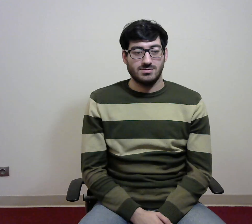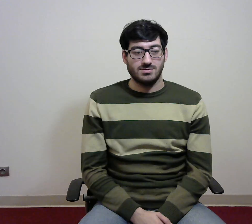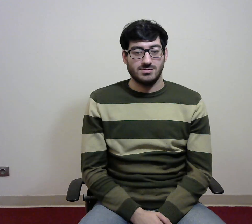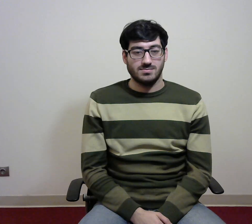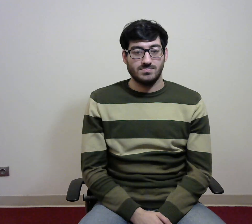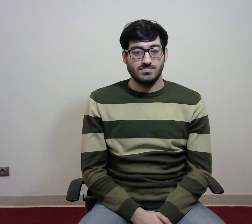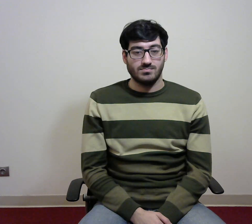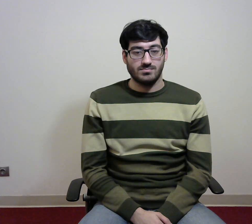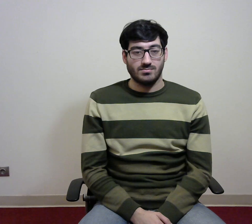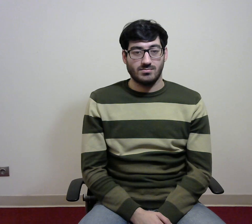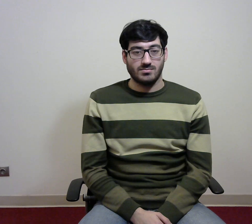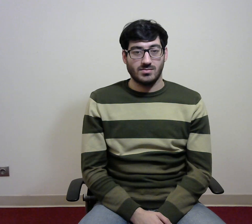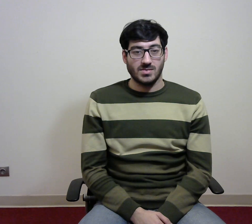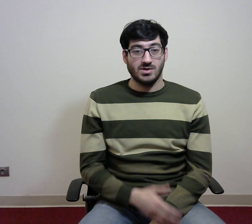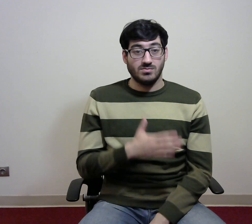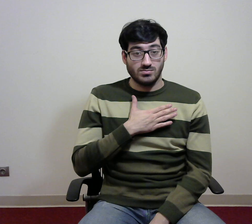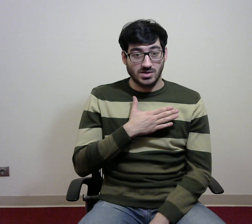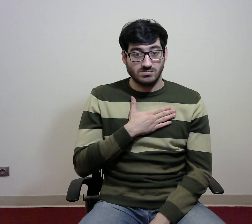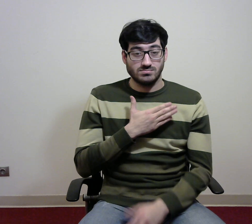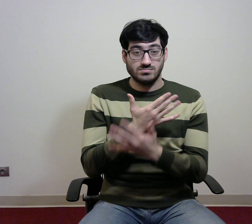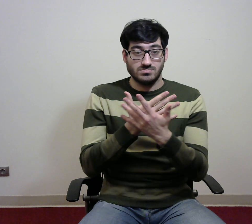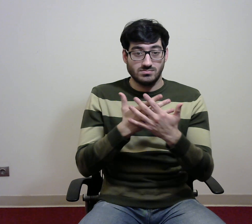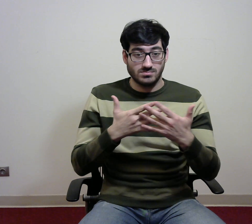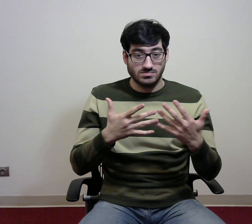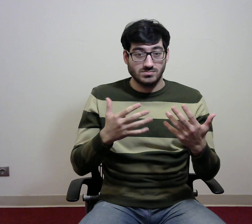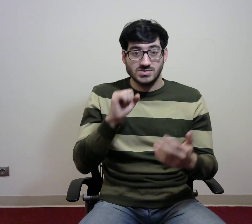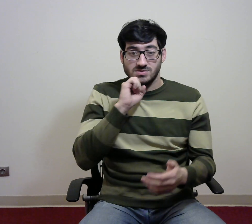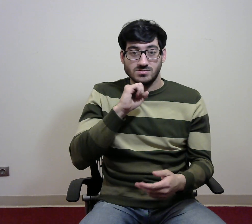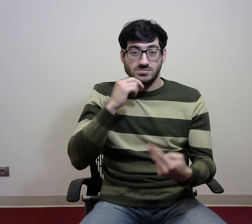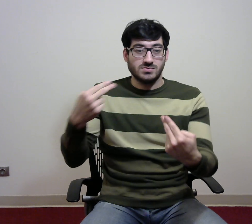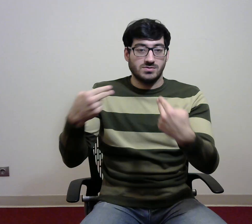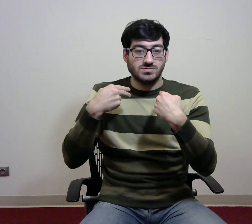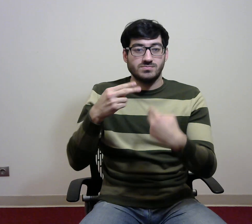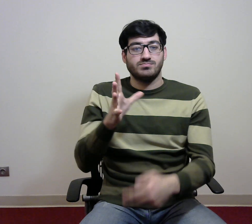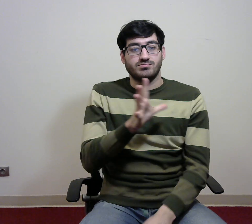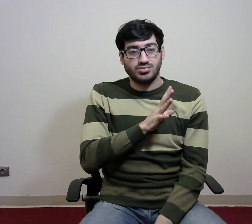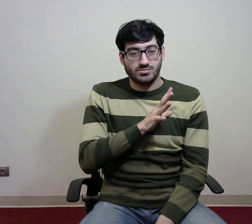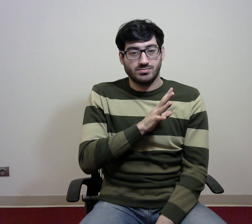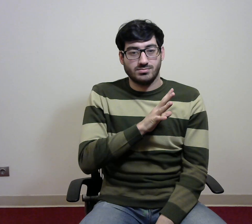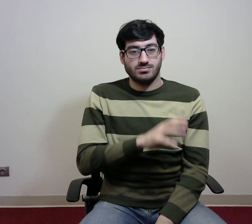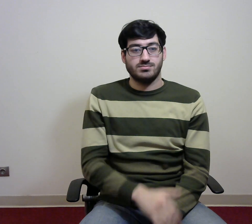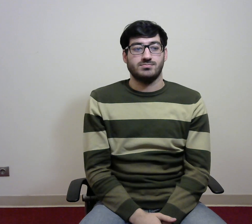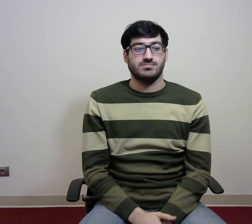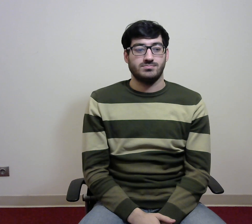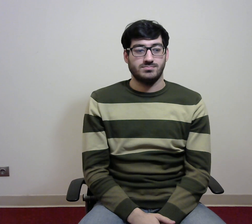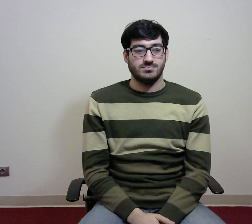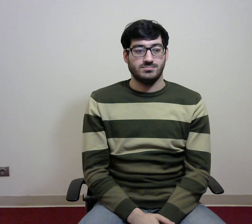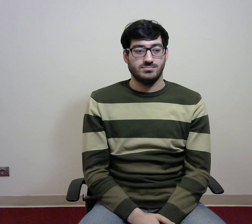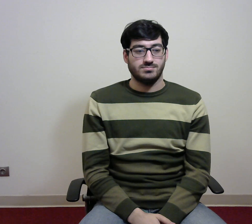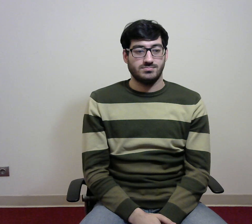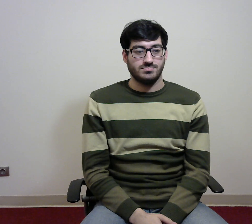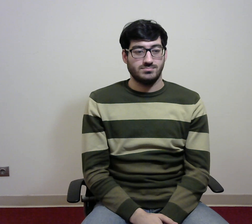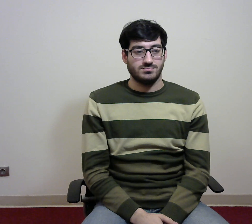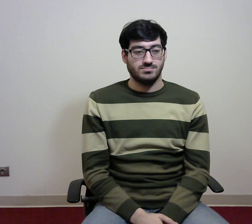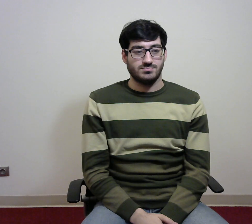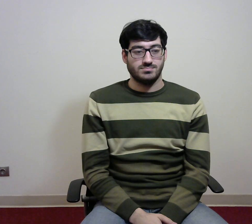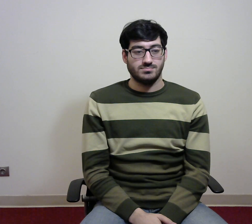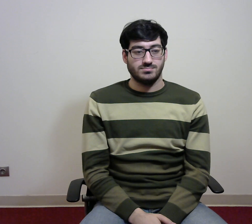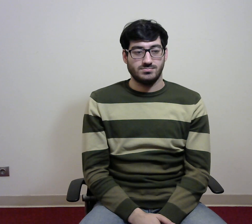Mənim əşyalarımı oğurlayıblar